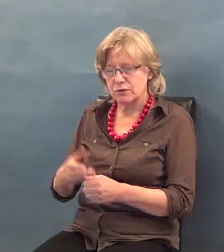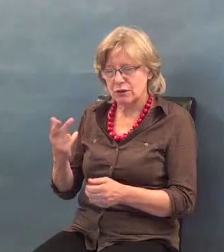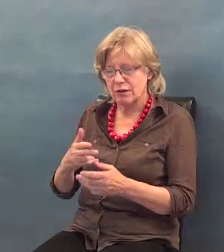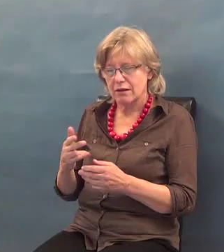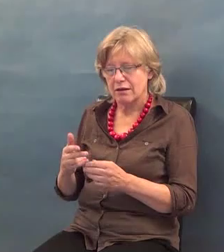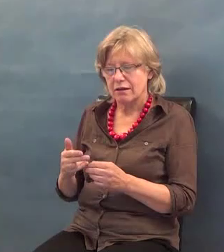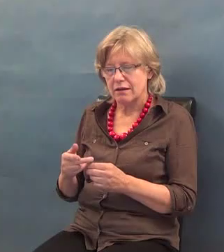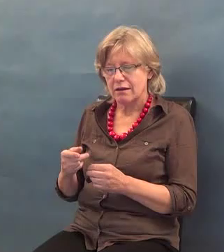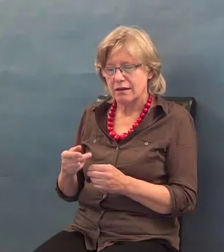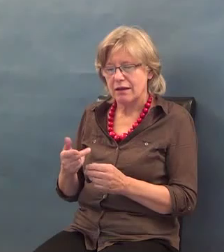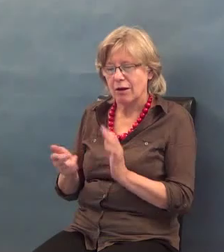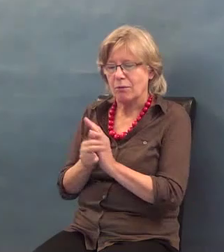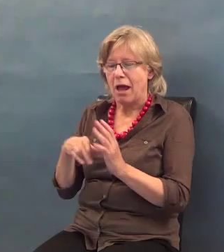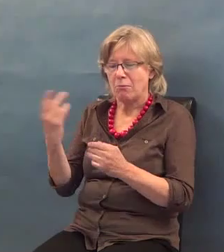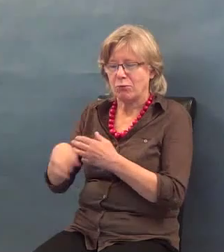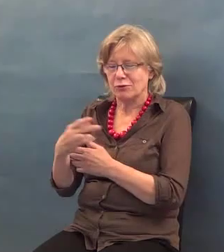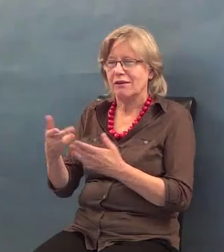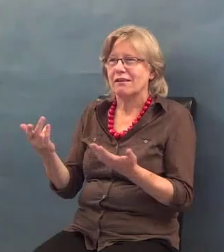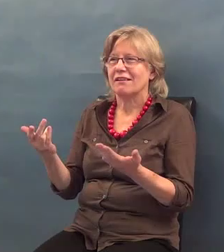Dwudziestego trzeciego o osiemnastej jest wolne.